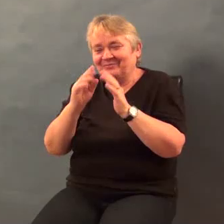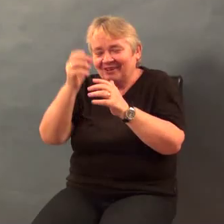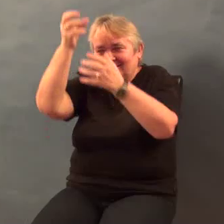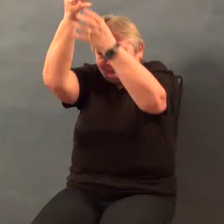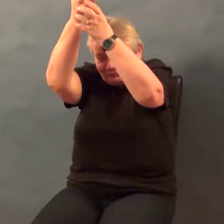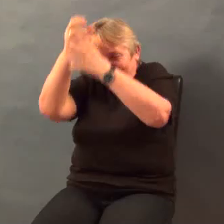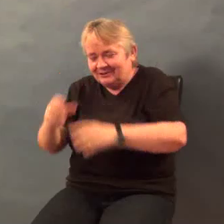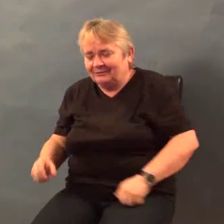Rynna.